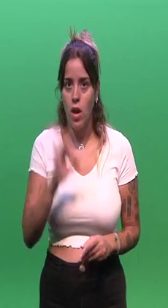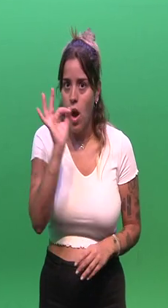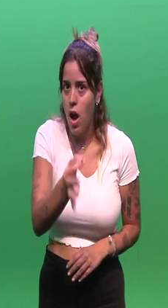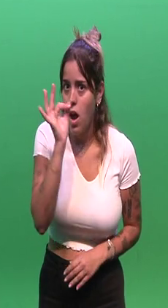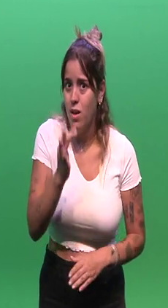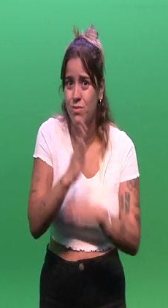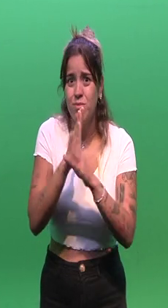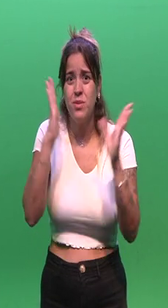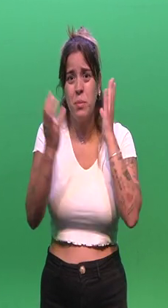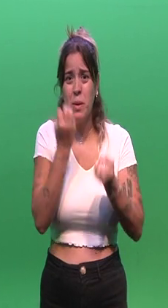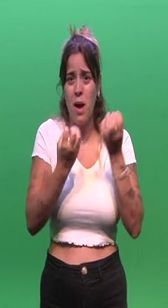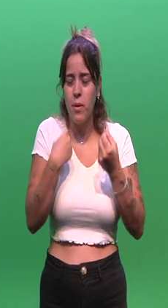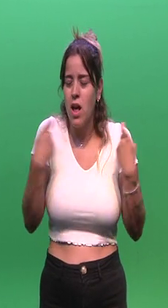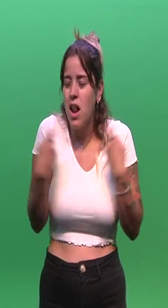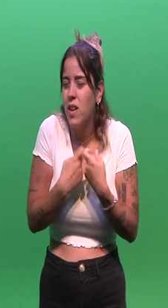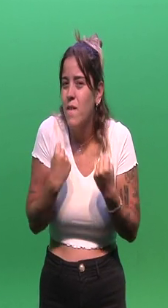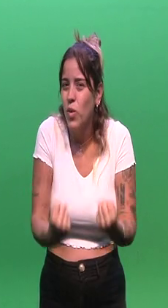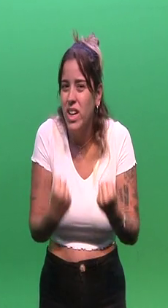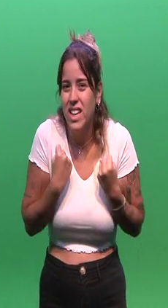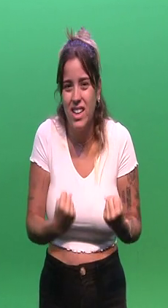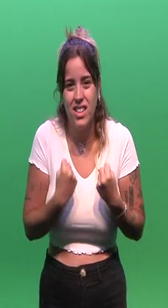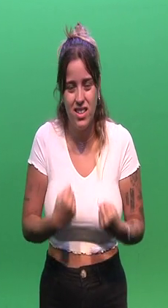Sí, sempre em passa, durant la primavera tinc molta al·lèrgia!